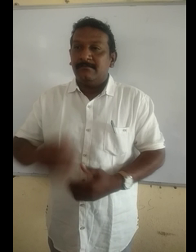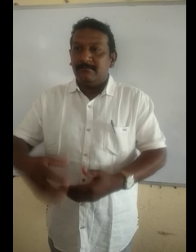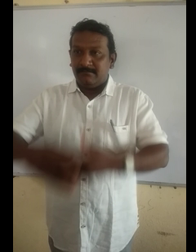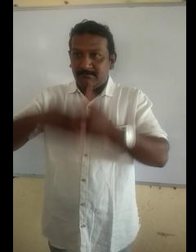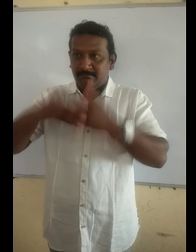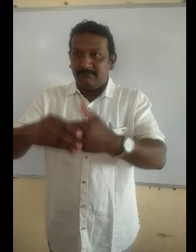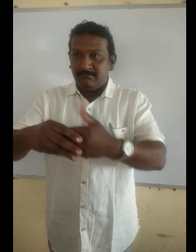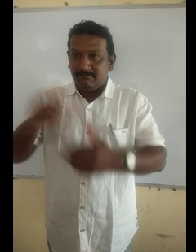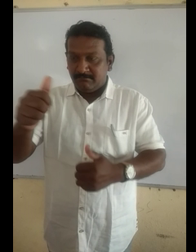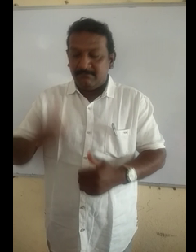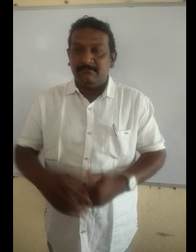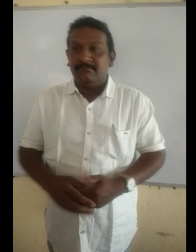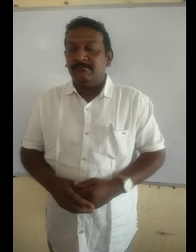i promise